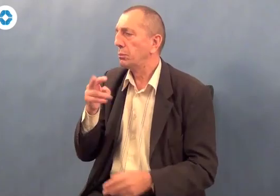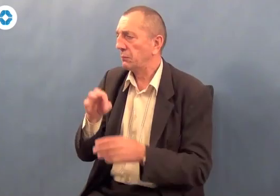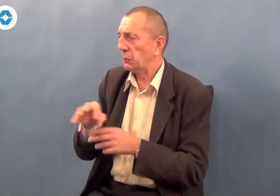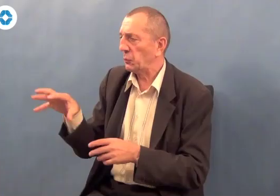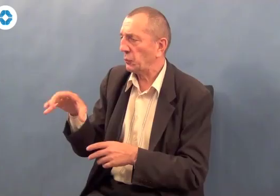Idą.